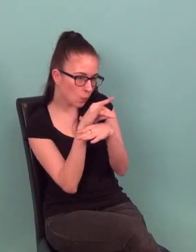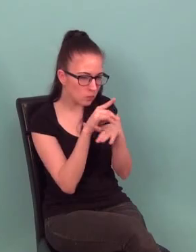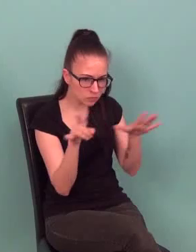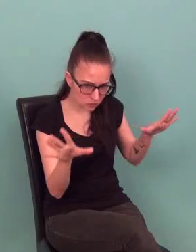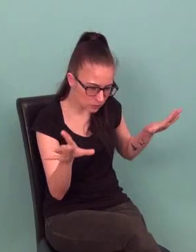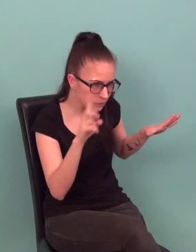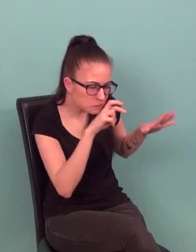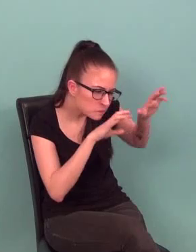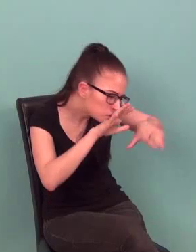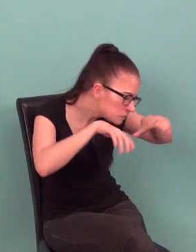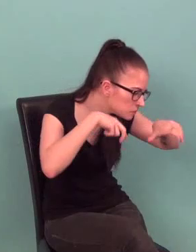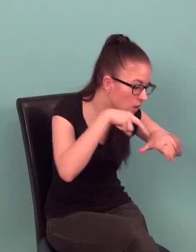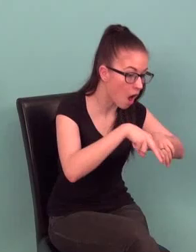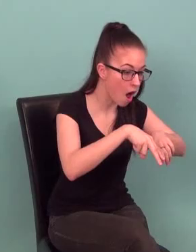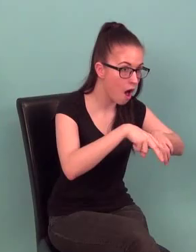Chłopiec każe mu zostać, a sam zagląda do pnia.